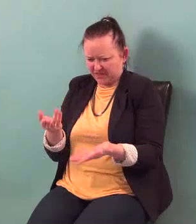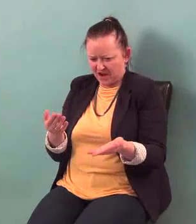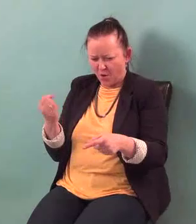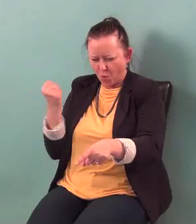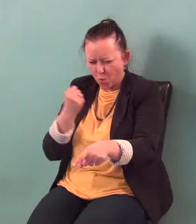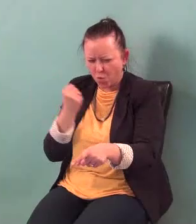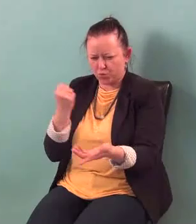Mocne.